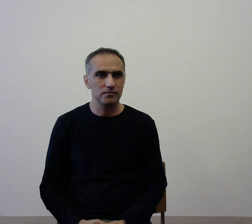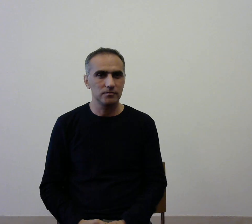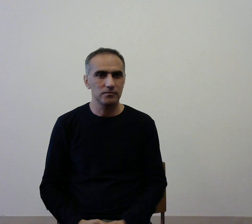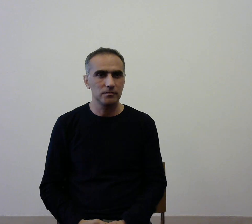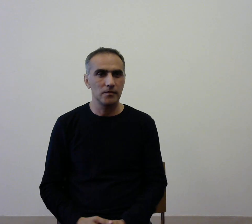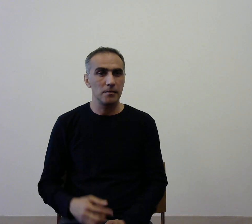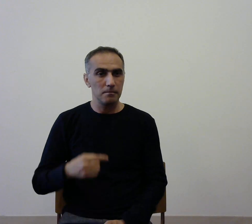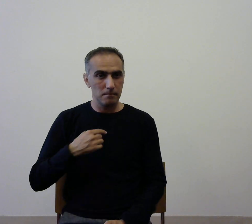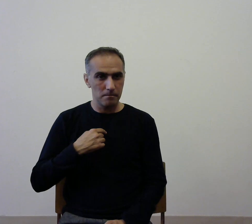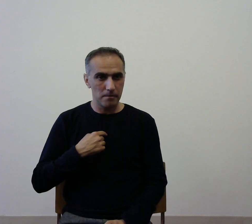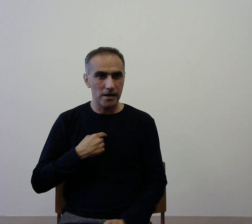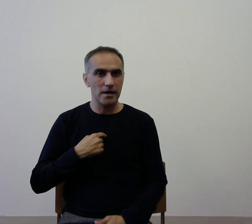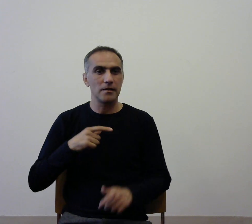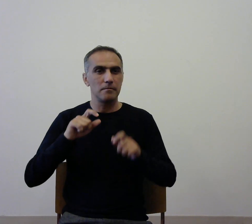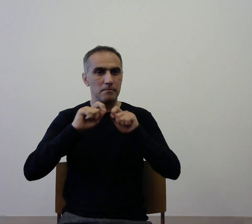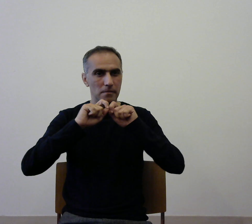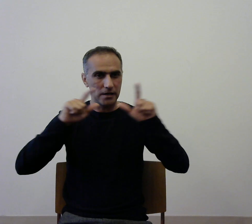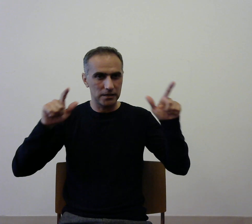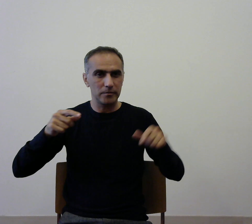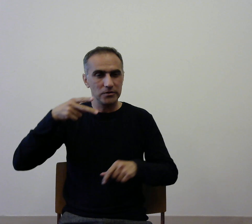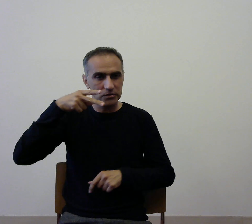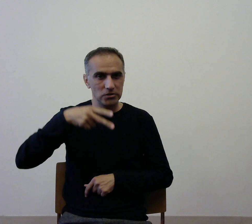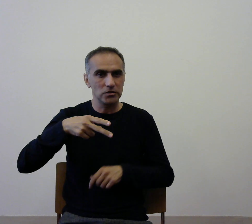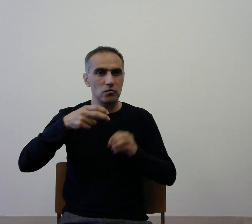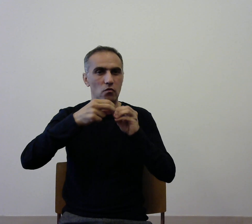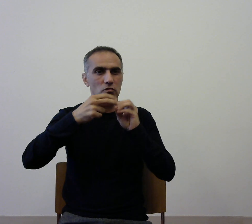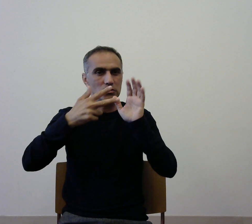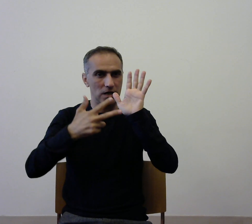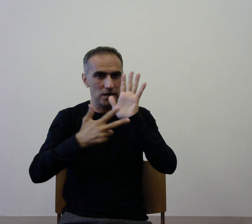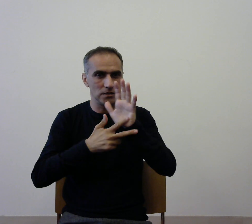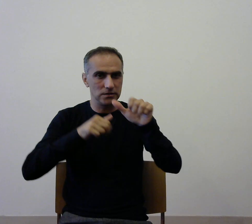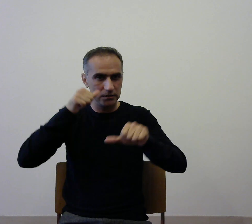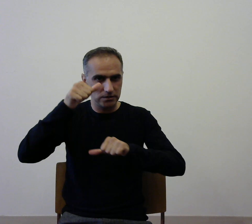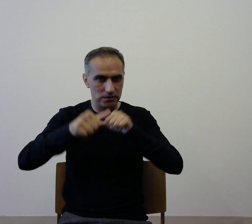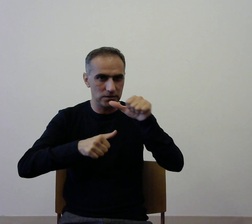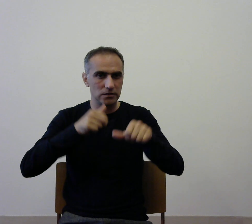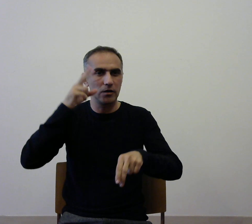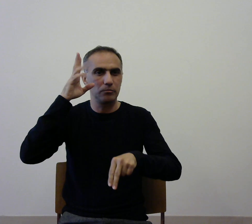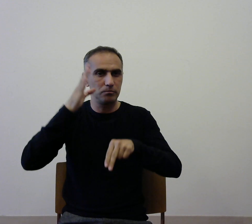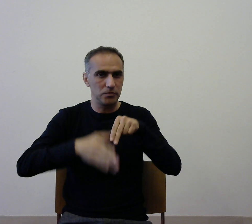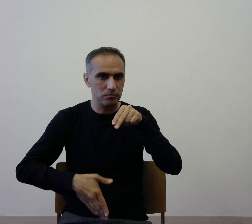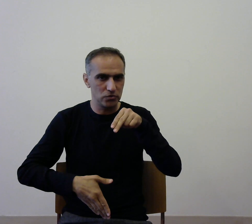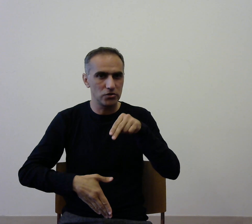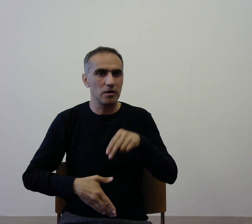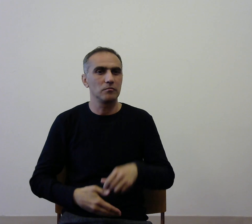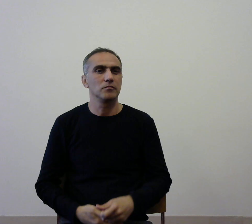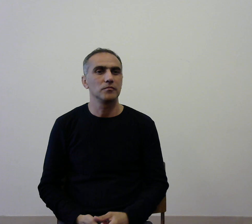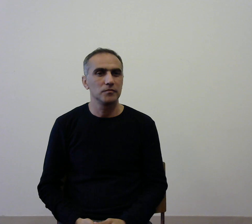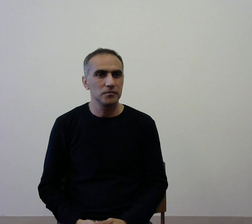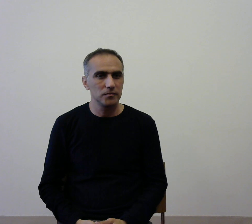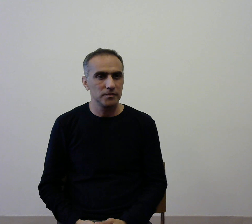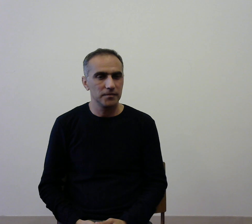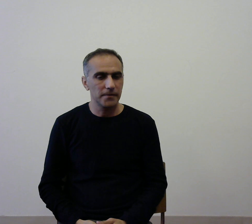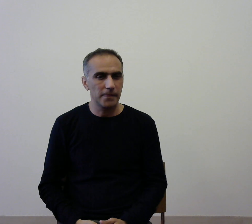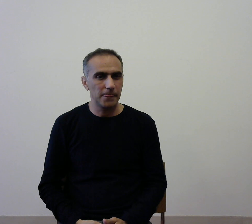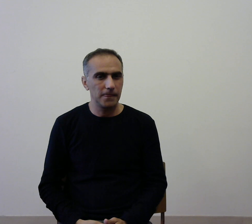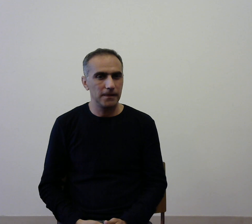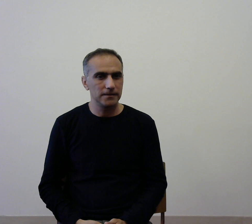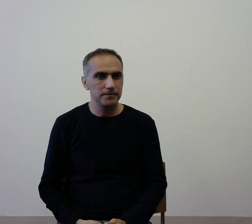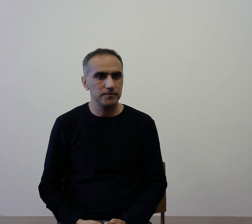Mən məktəbi 2018-ci ildə bitirmişəm